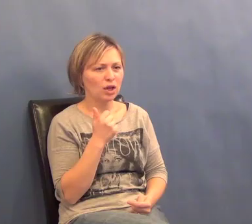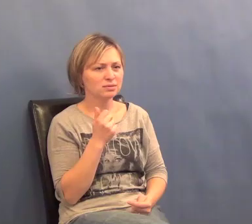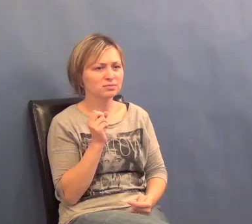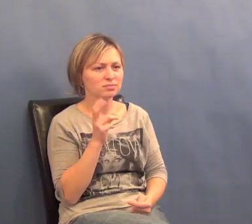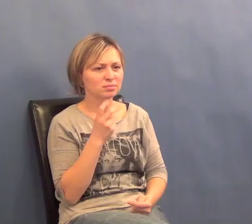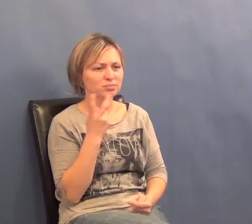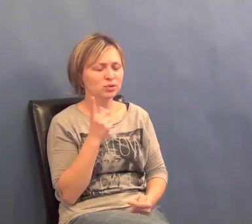Tak, tak, prąd.